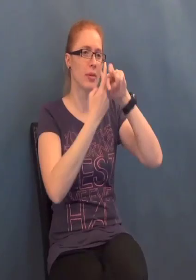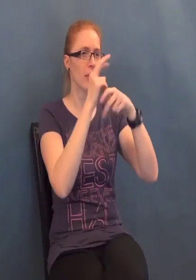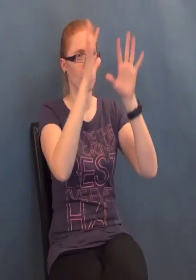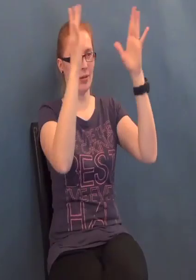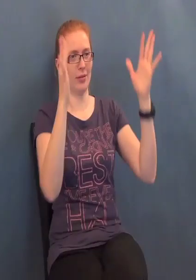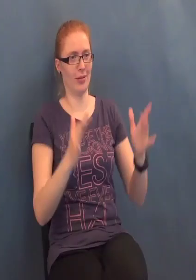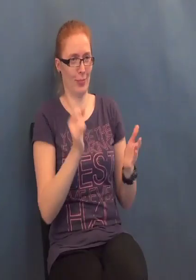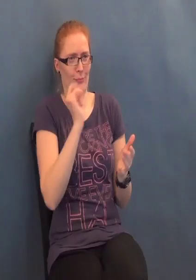Wymyślne, różne.